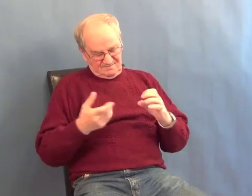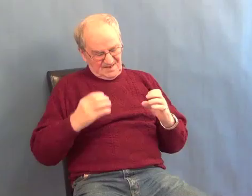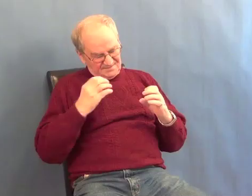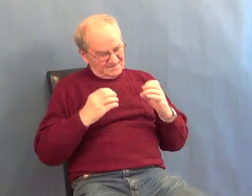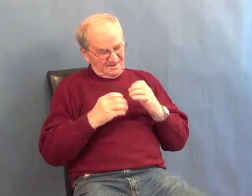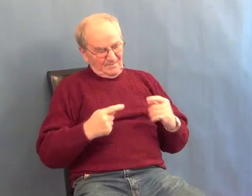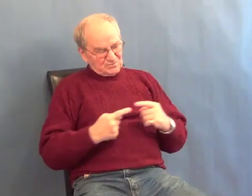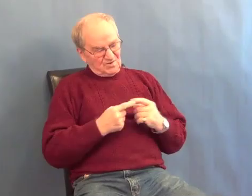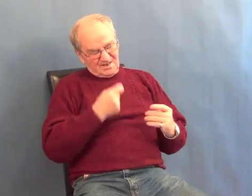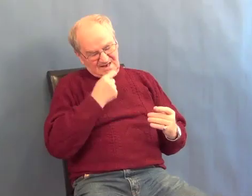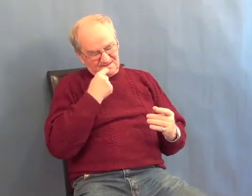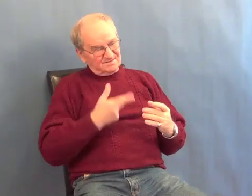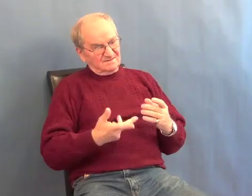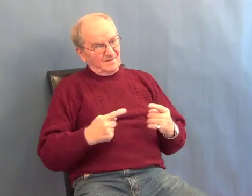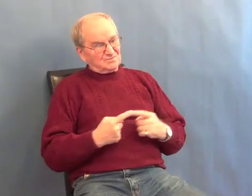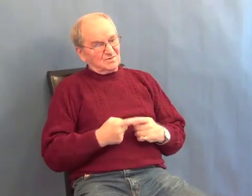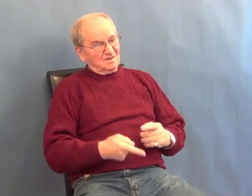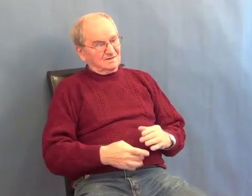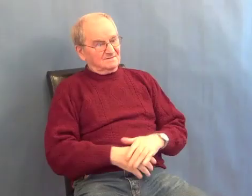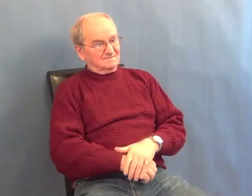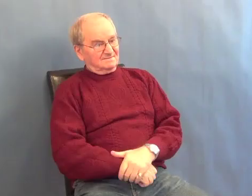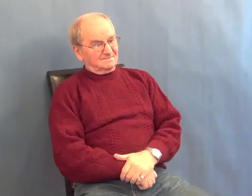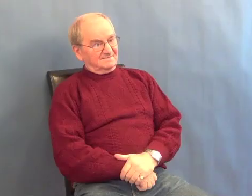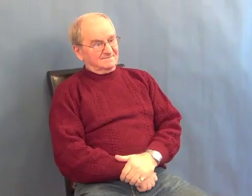Nie pasuje to do siebie, ciepłe jedzenie i zimne picie.